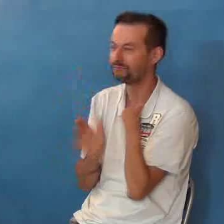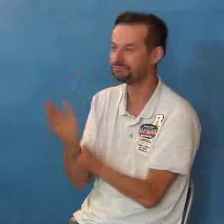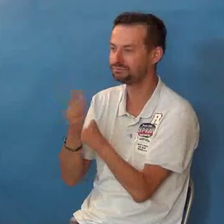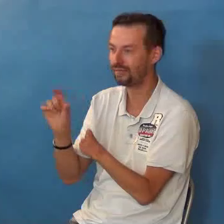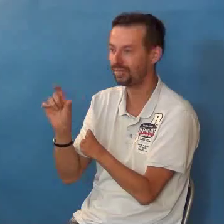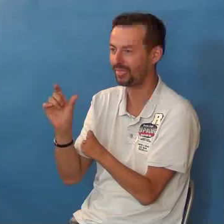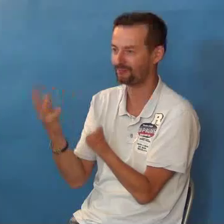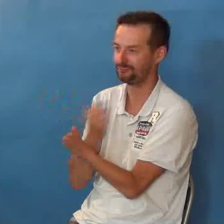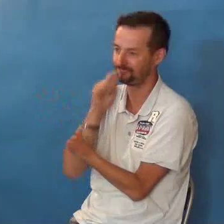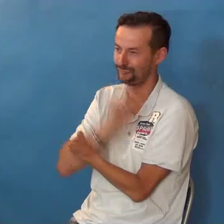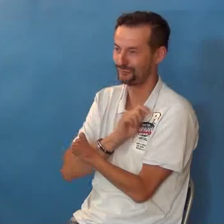Urodziły się małe i w prezencie dostał jedną żabę.